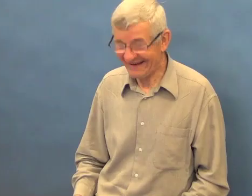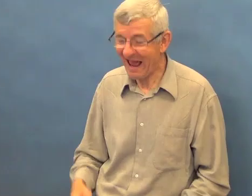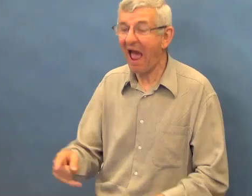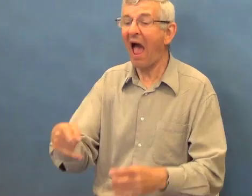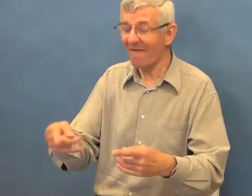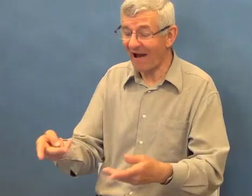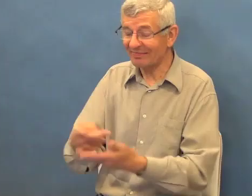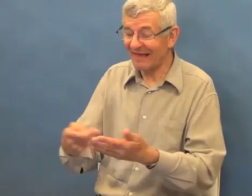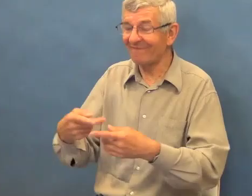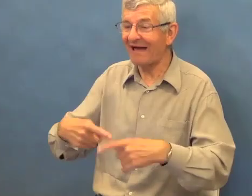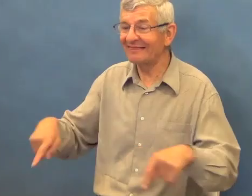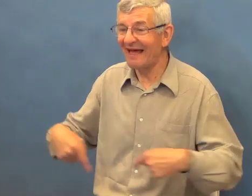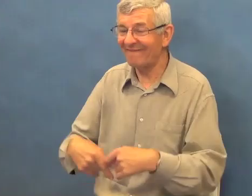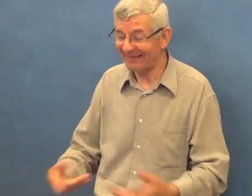Wanna jest na rysunku.